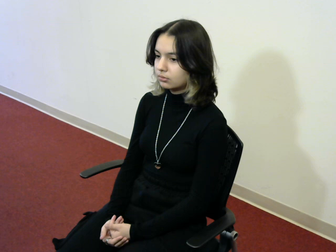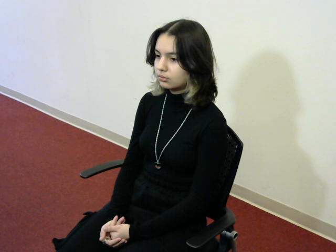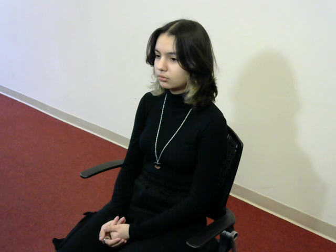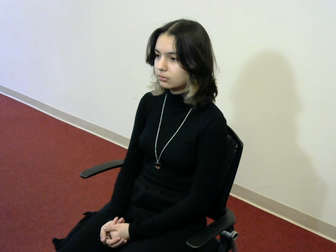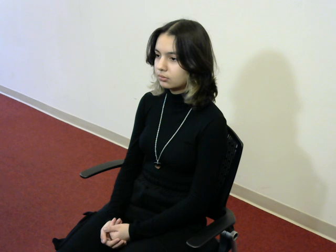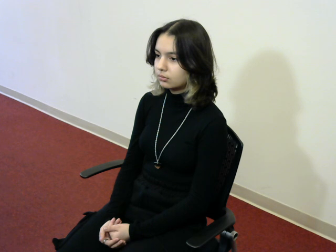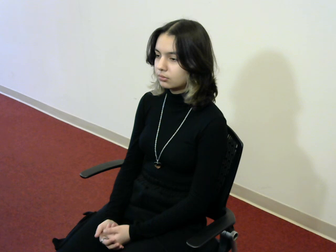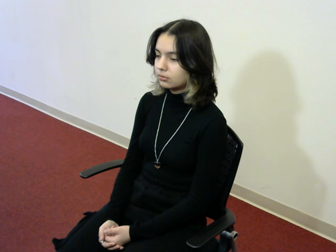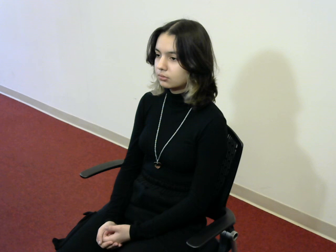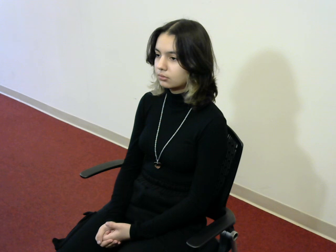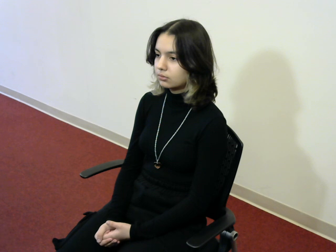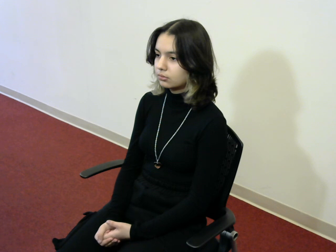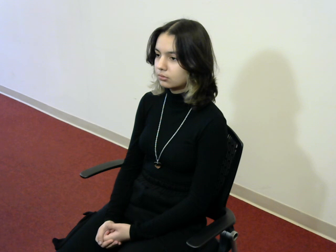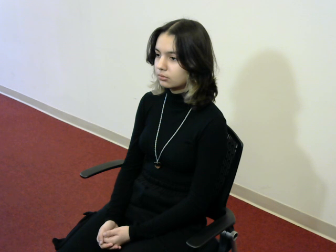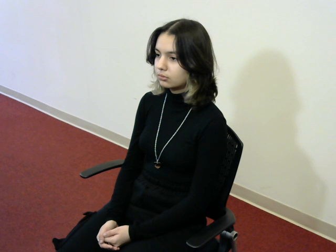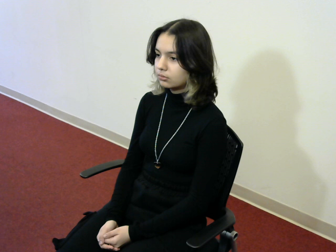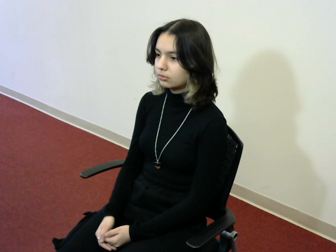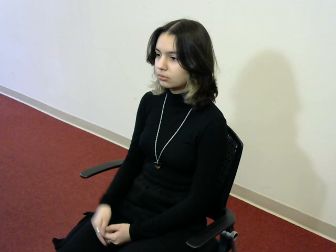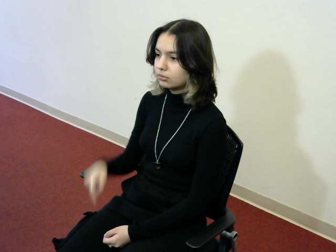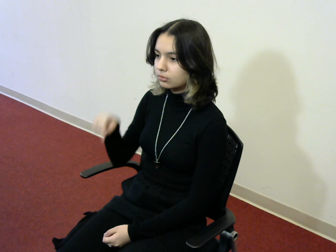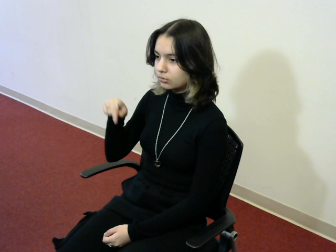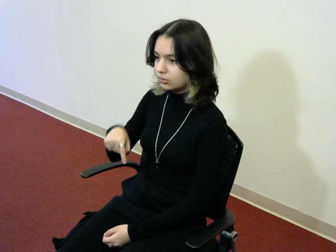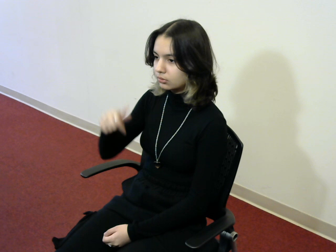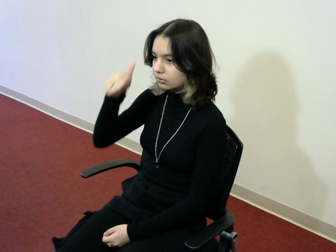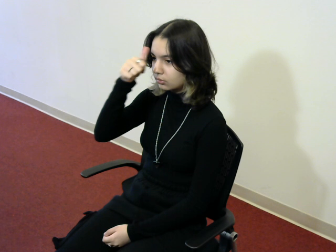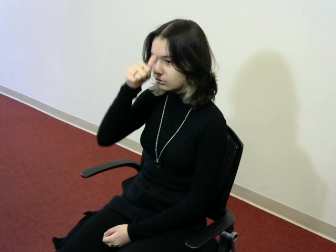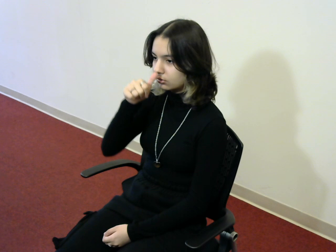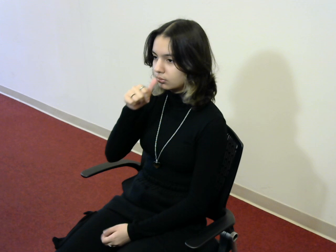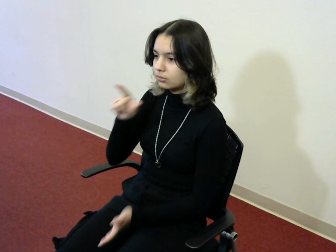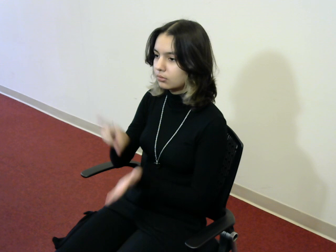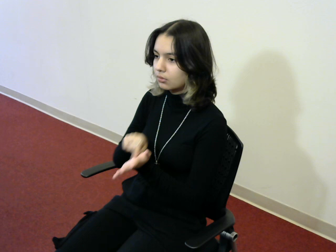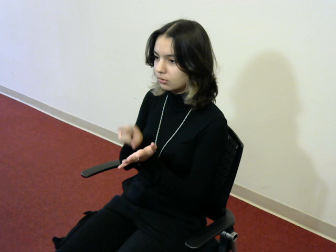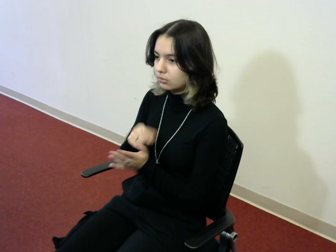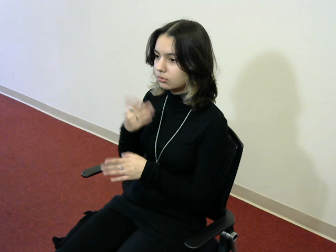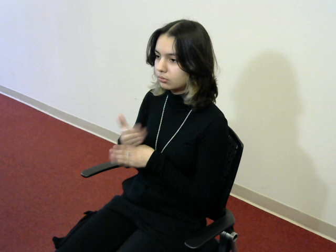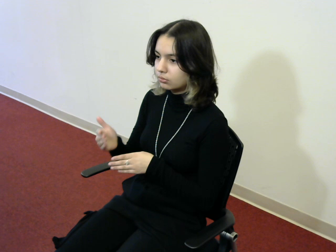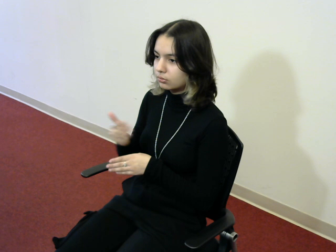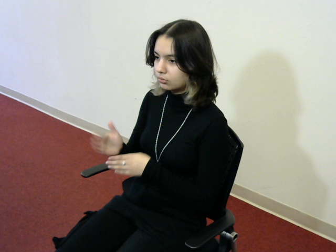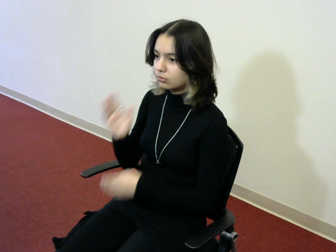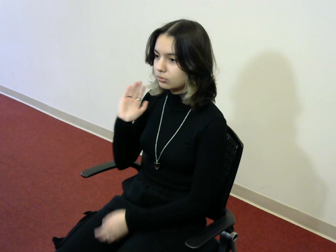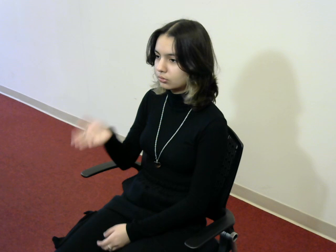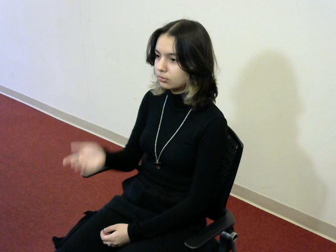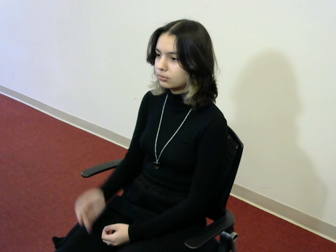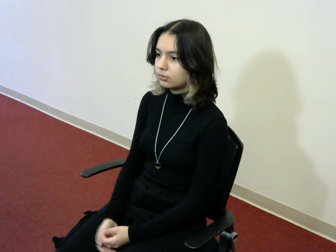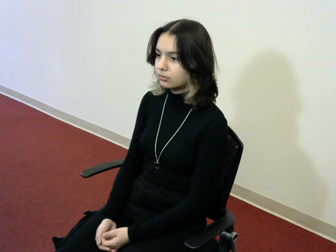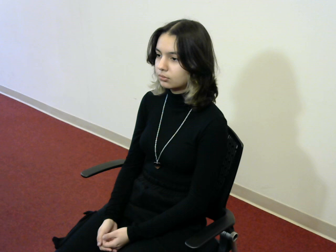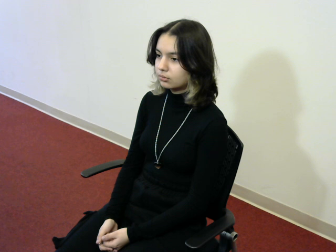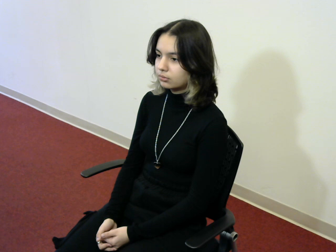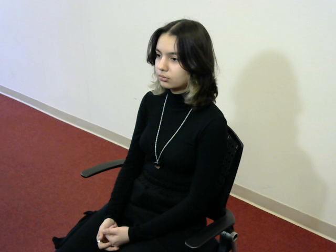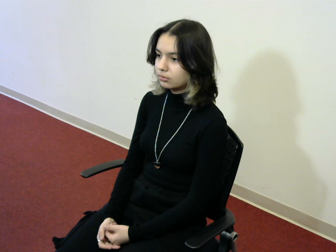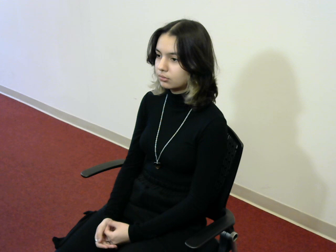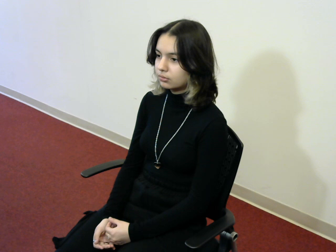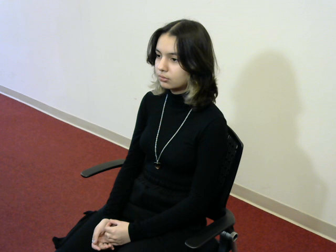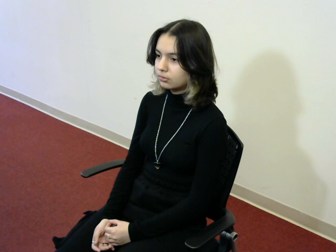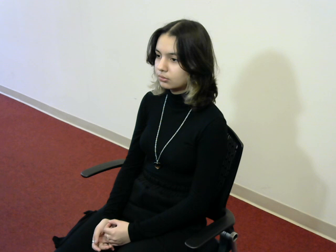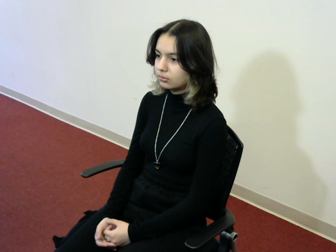Bu ay pensiyalar gecikəcək